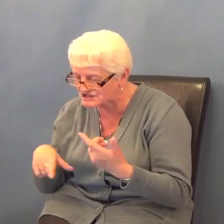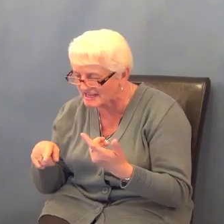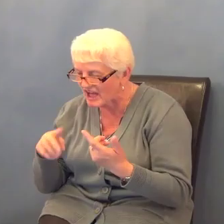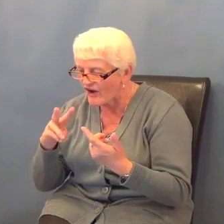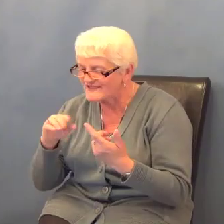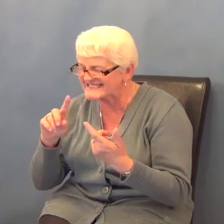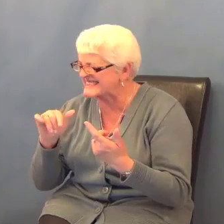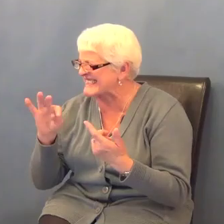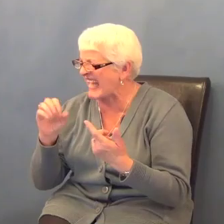Wizyta?